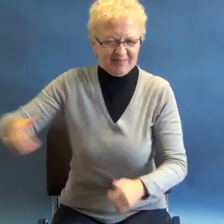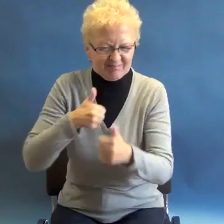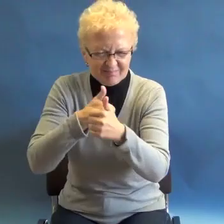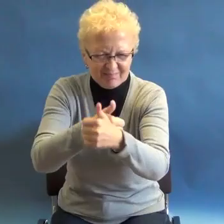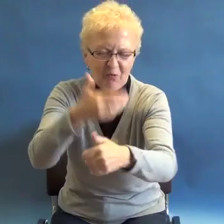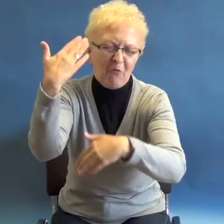Koniec.